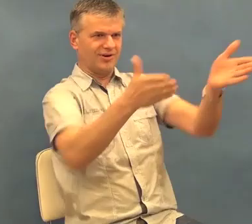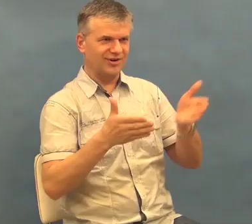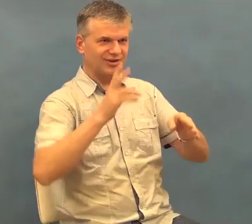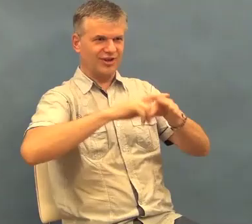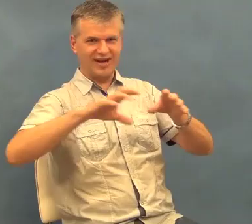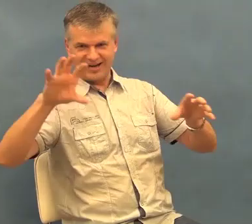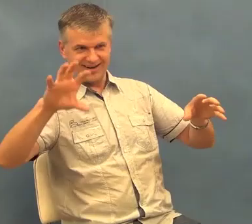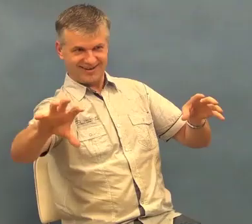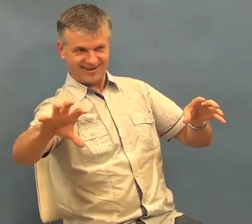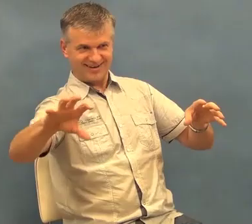Zegar stoi obok.